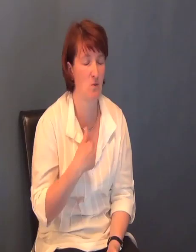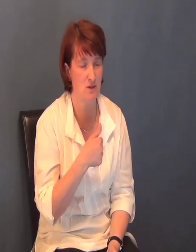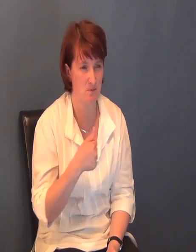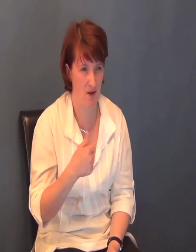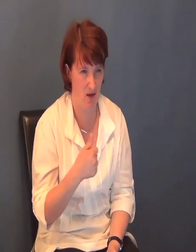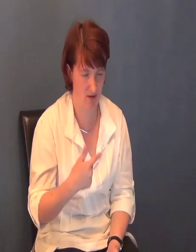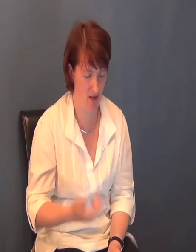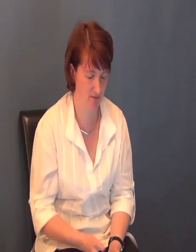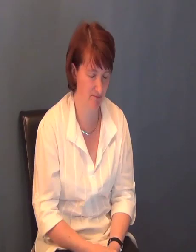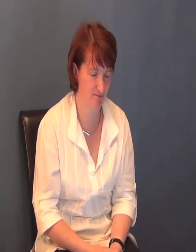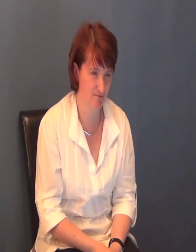Mam pierwszą zmianę.